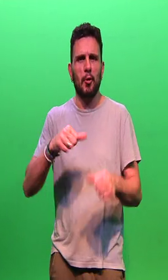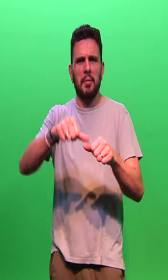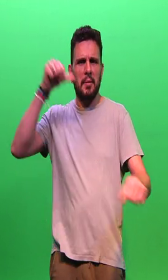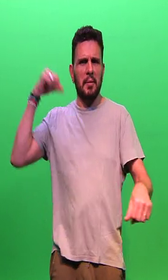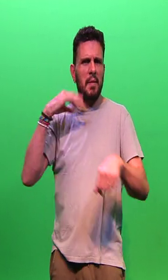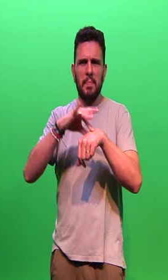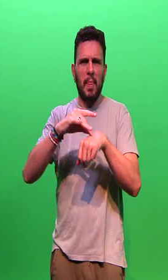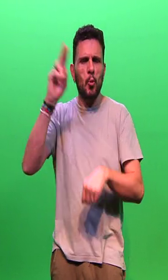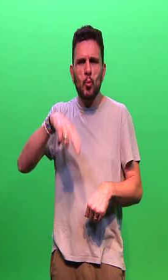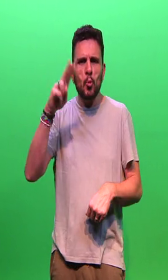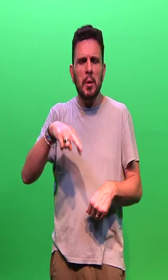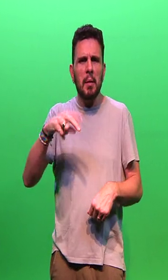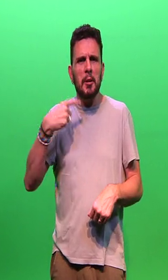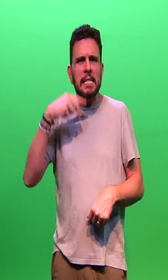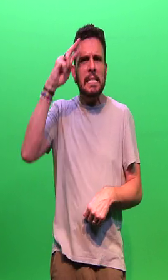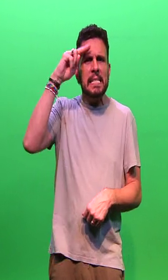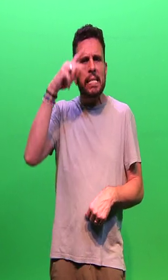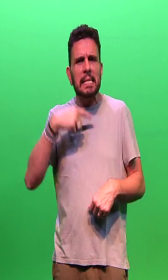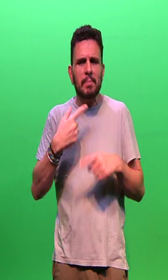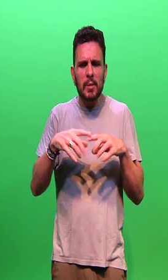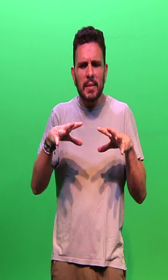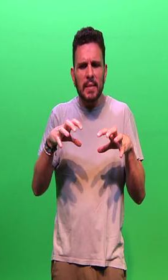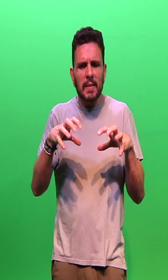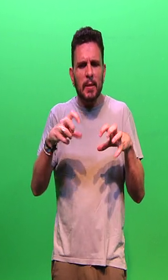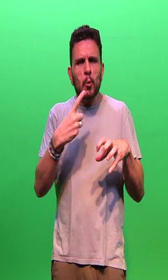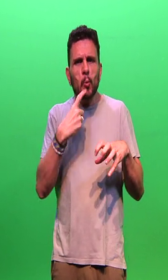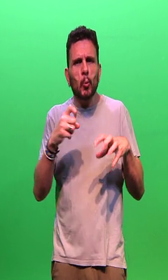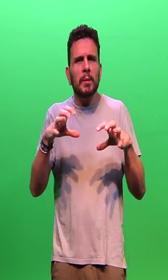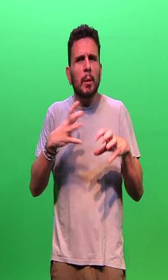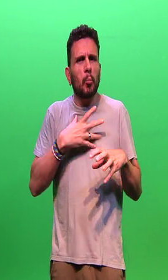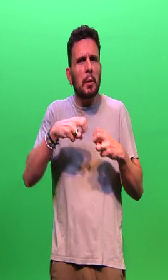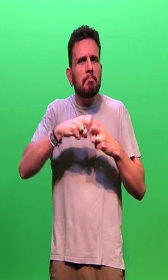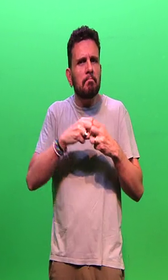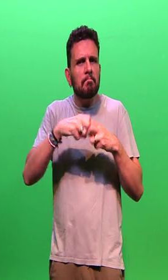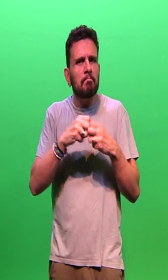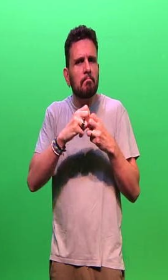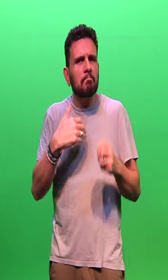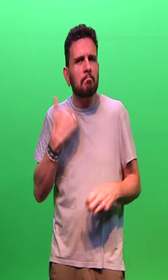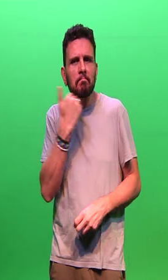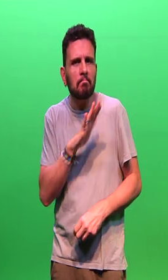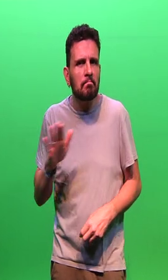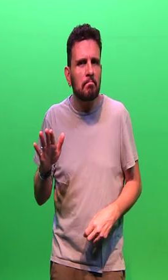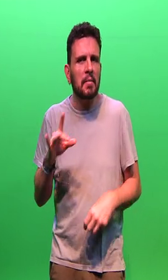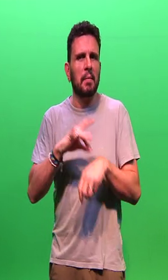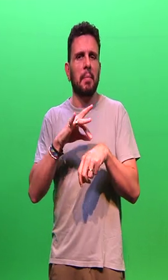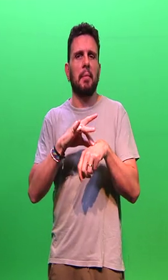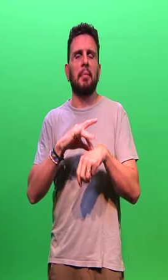Mai he tingut cap malaltia, però estic preocupat perquè em costa doblegar els dits, pot ser que sigui artrosi?, no ho sé si és una malaltia.